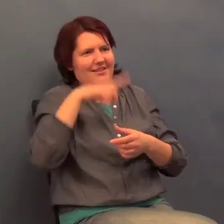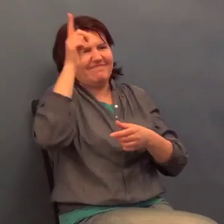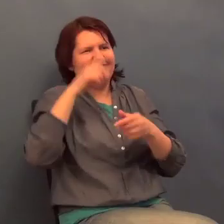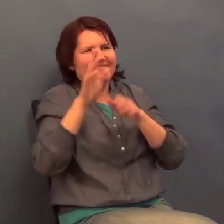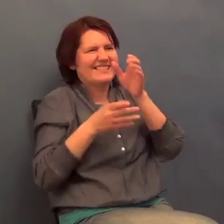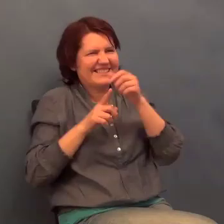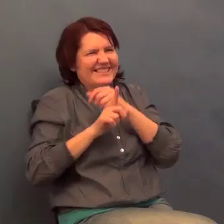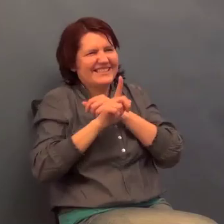Wspina się w środku.